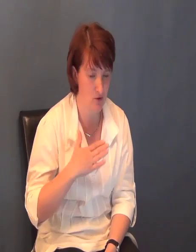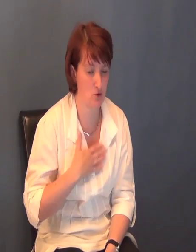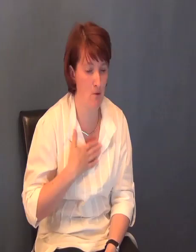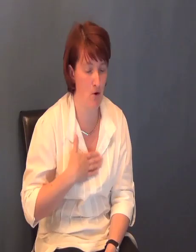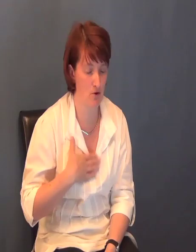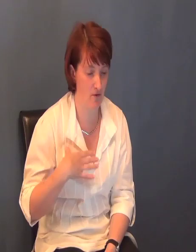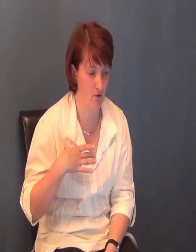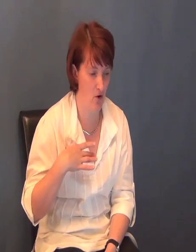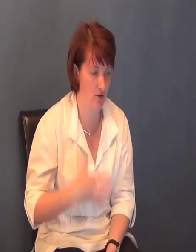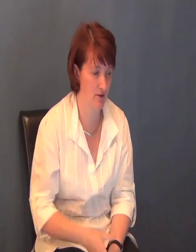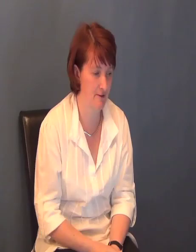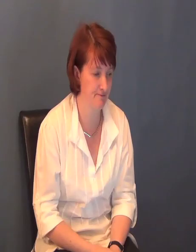Jest wolna sobota.